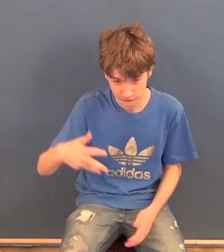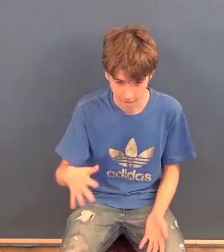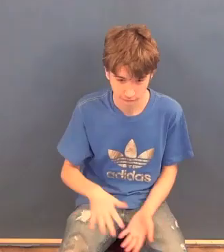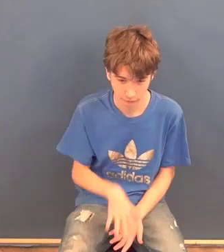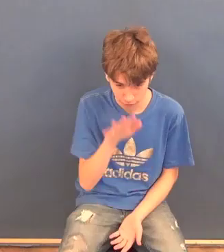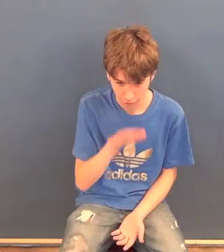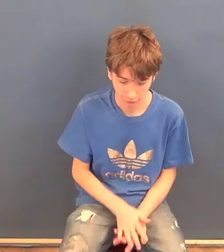Coraz więcej wody.